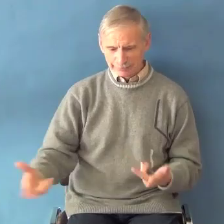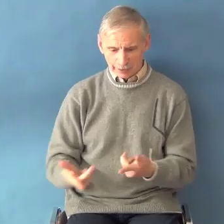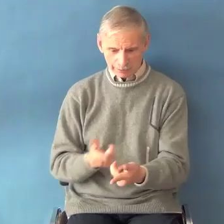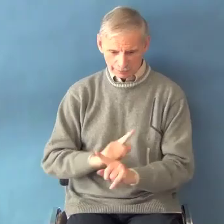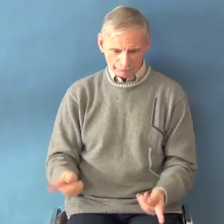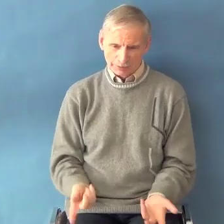A tu nie wolno.